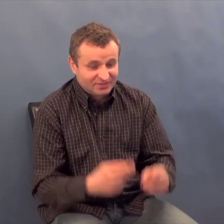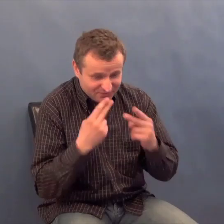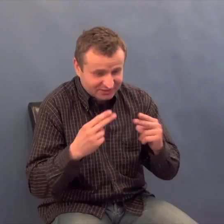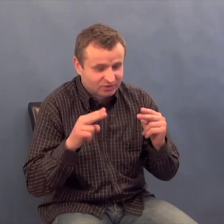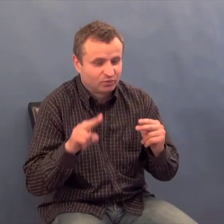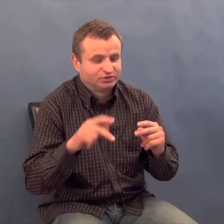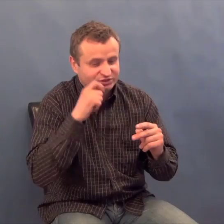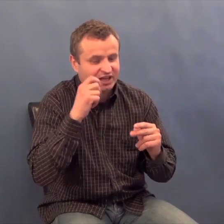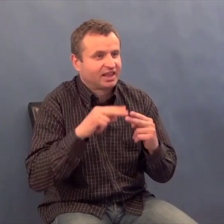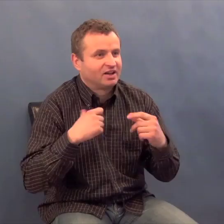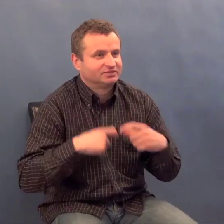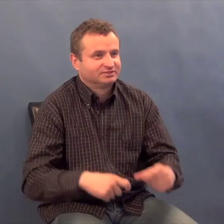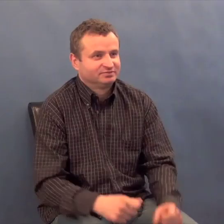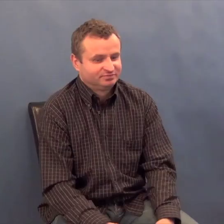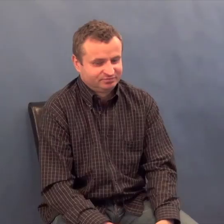Odwiedziny u dziadka na wsi.